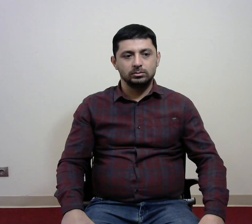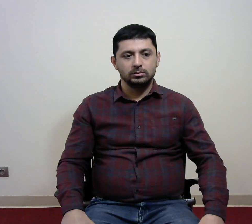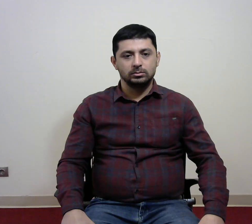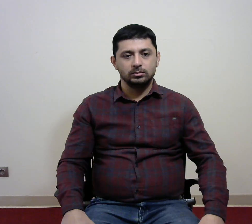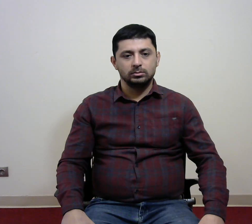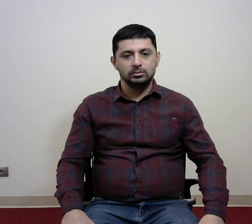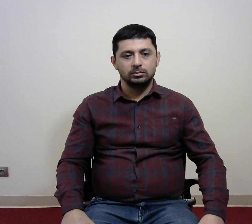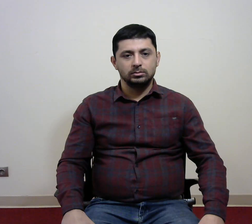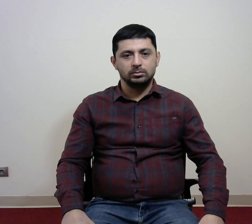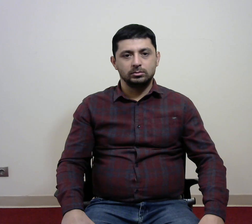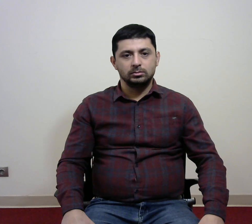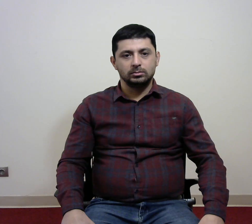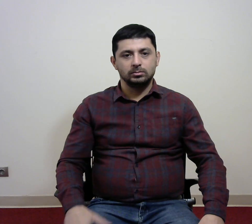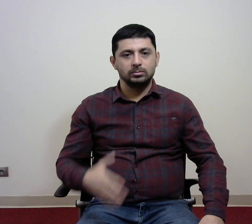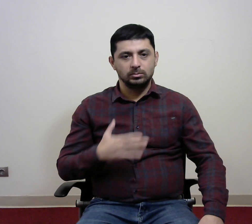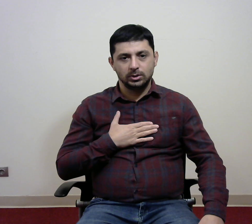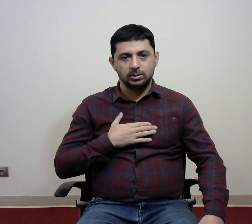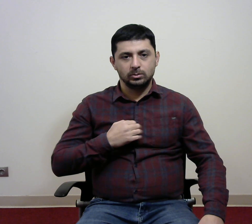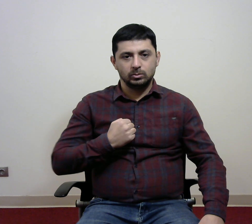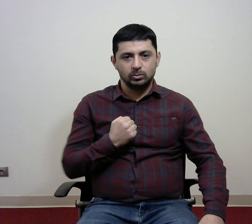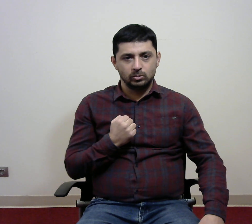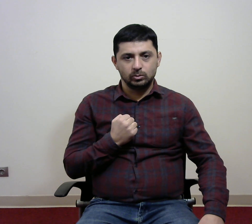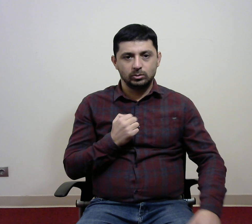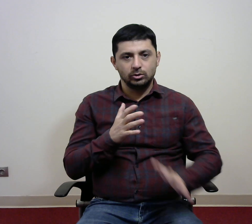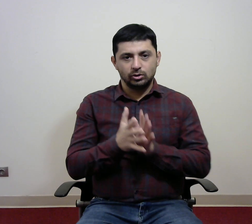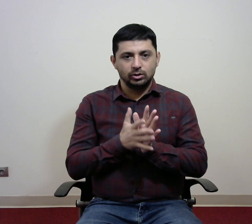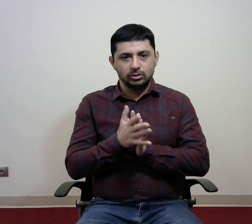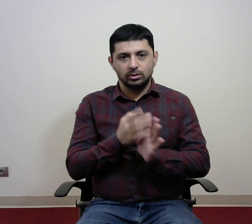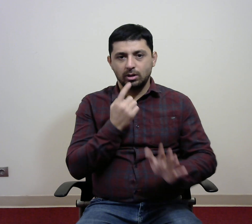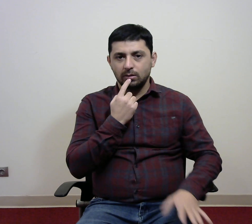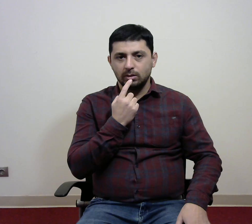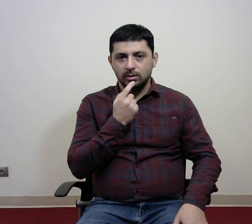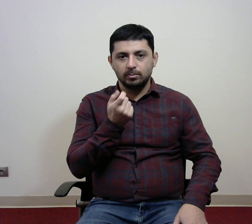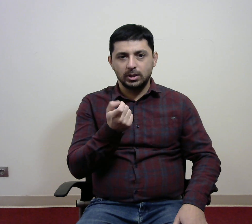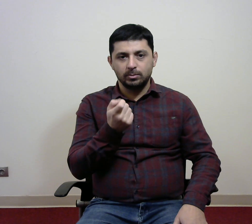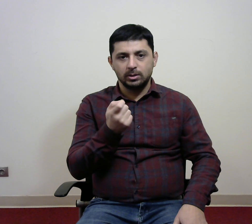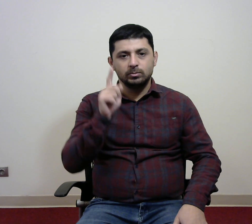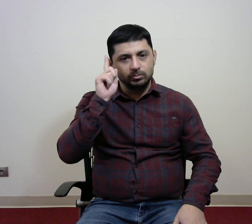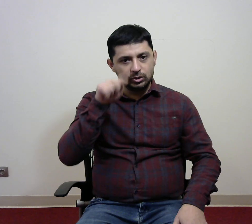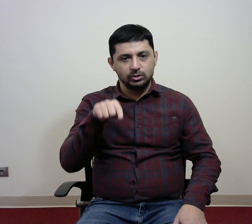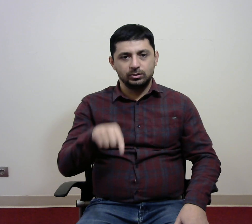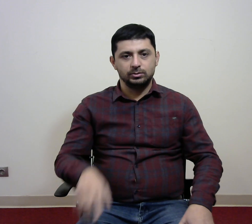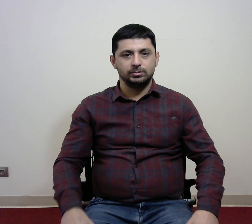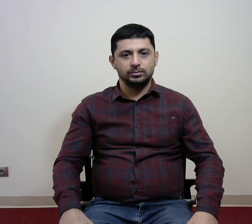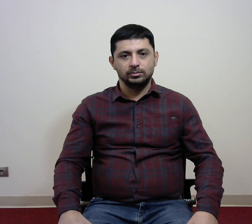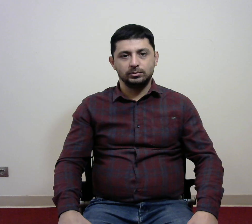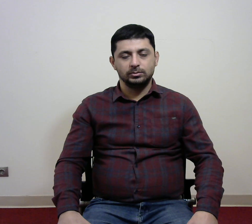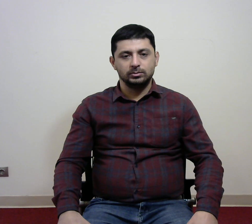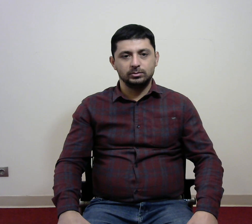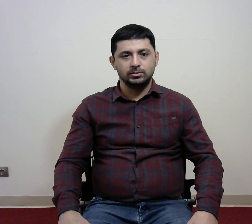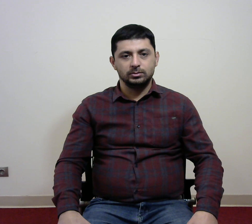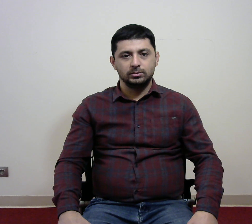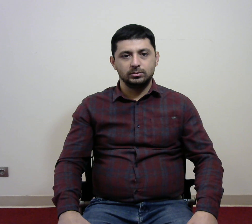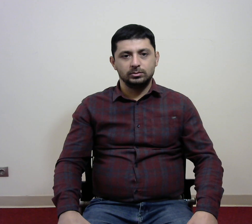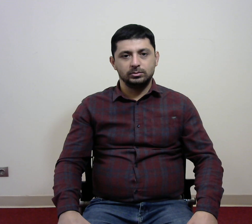Mənim dostum jest dilini azca bilir